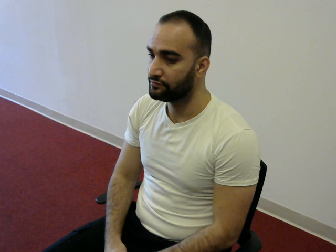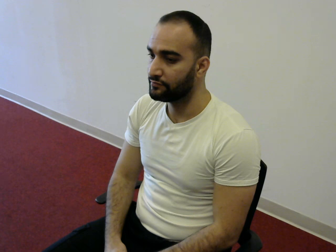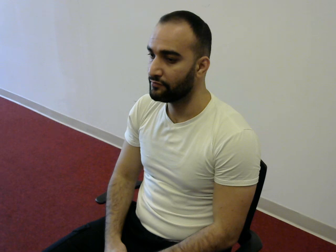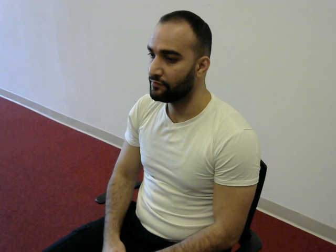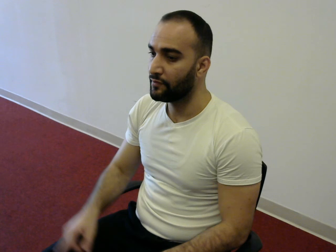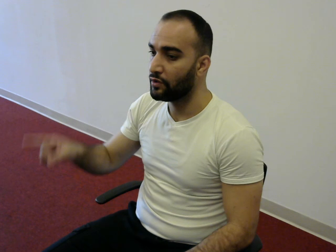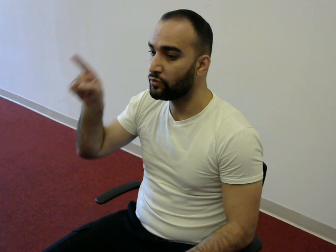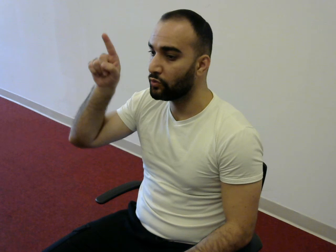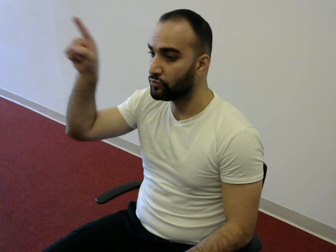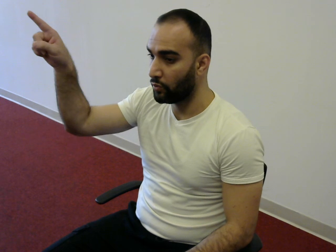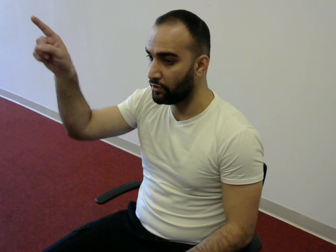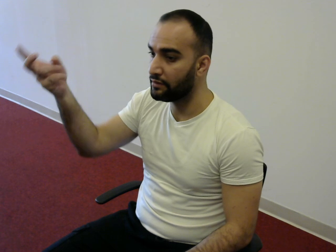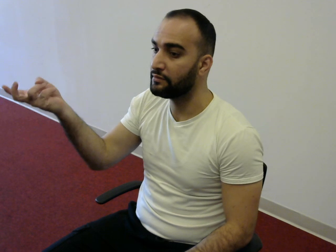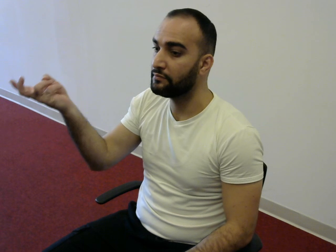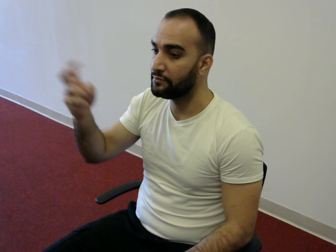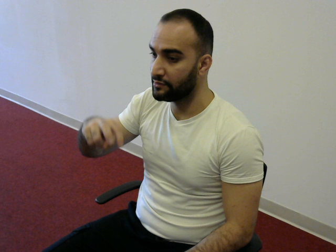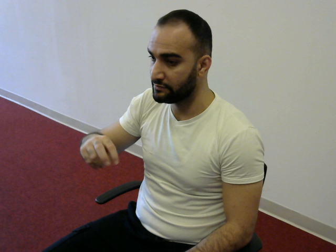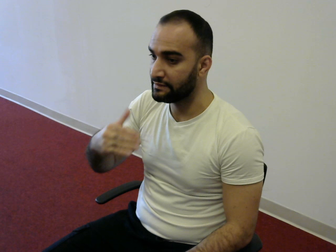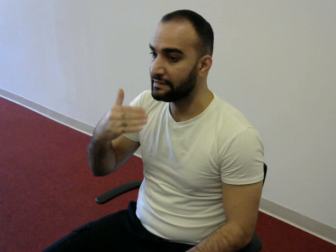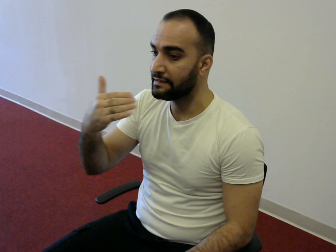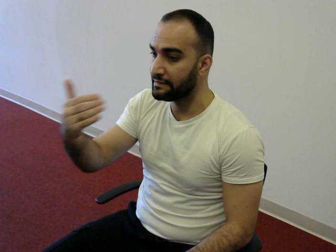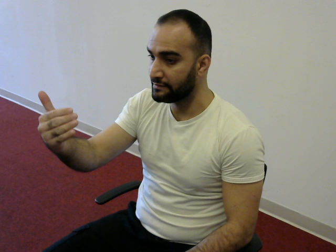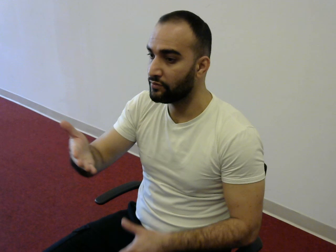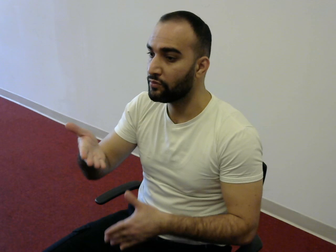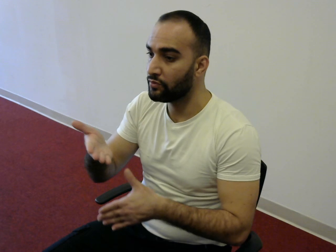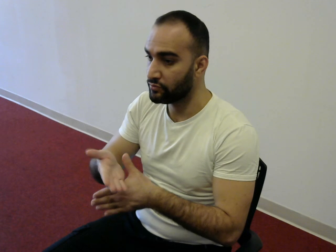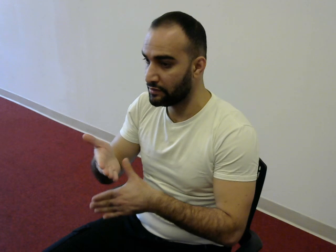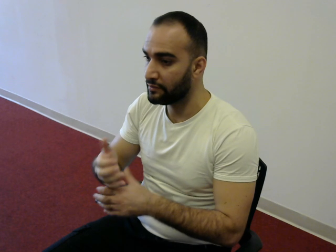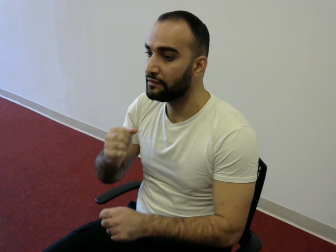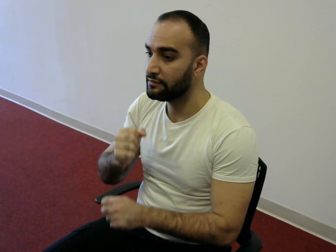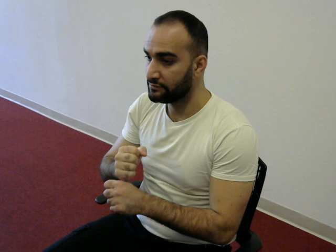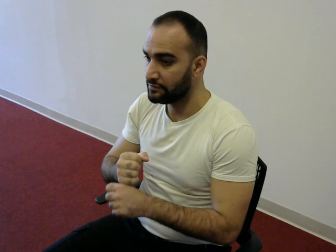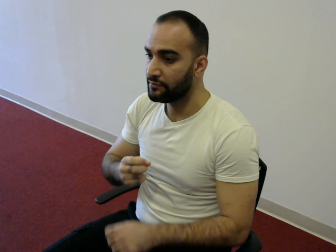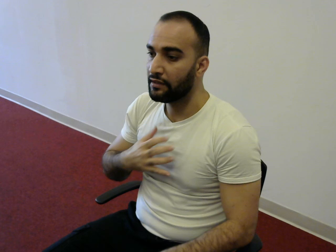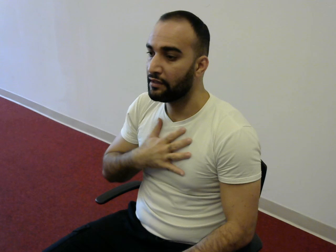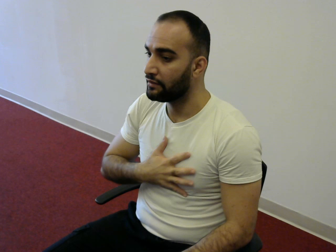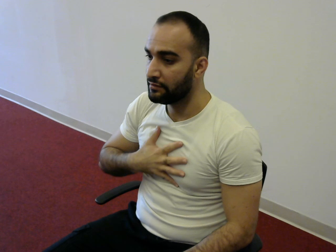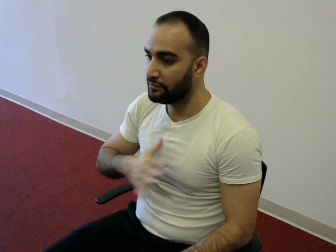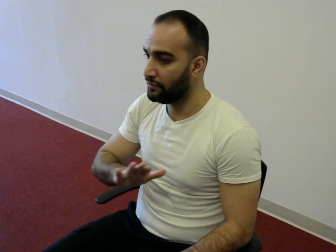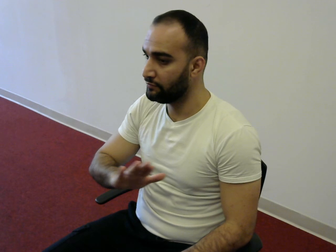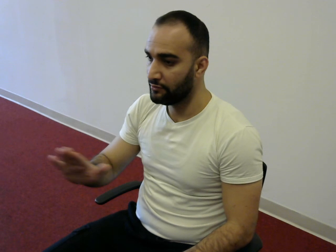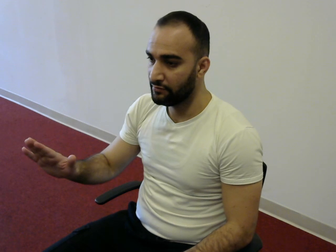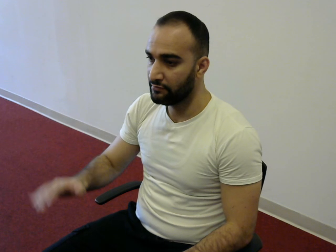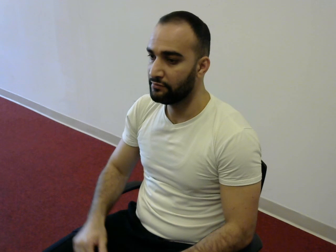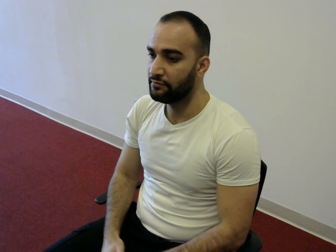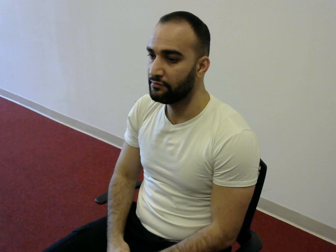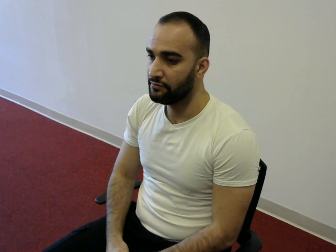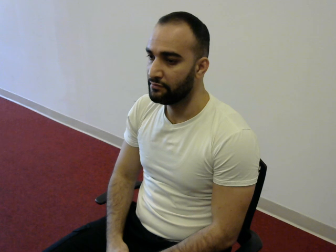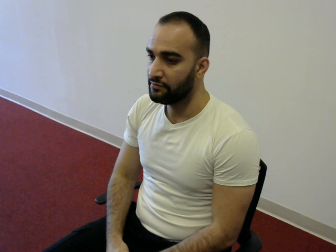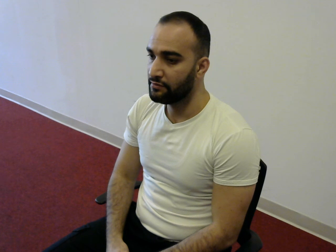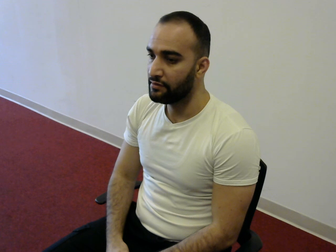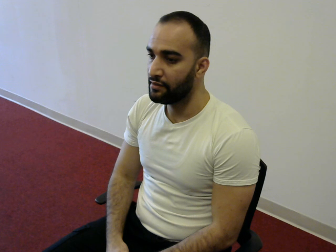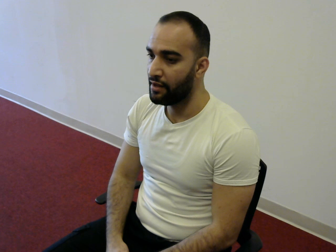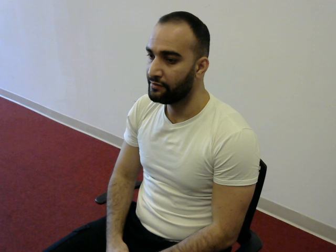O gəlib sizə kömək edəcək, narahat olmayın